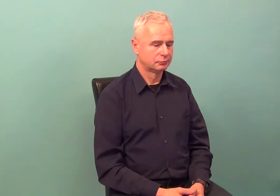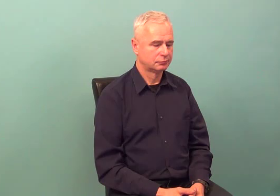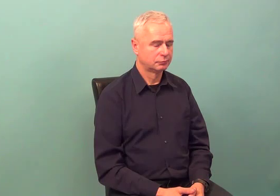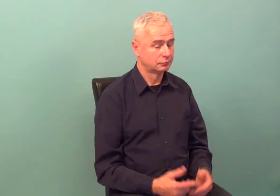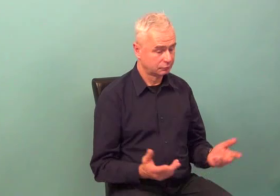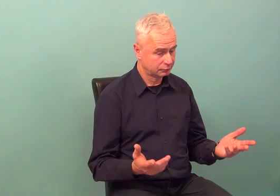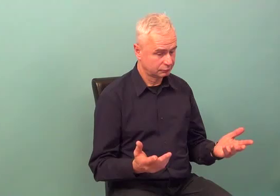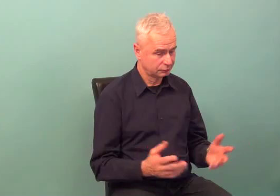A widzisz.